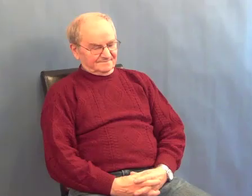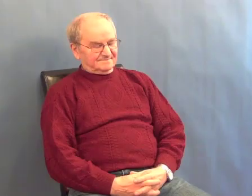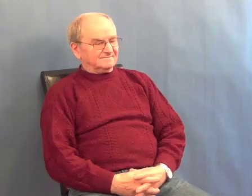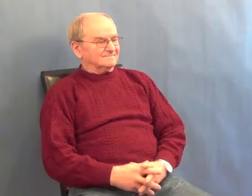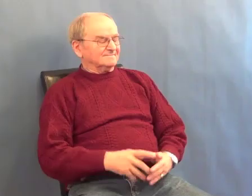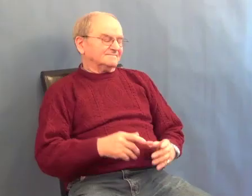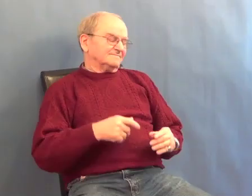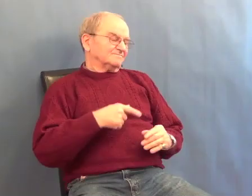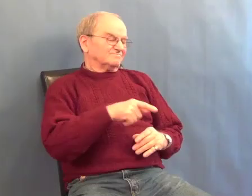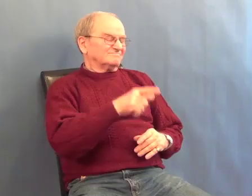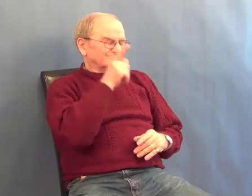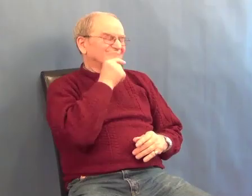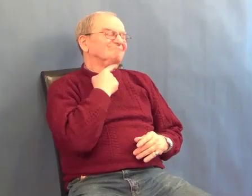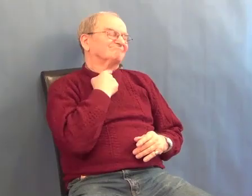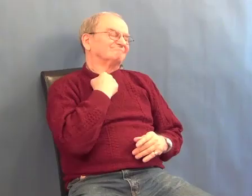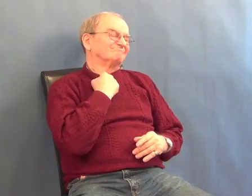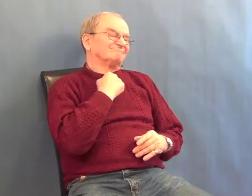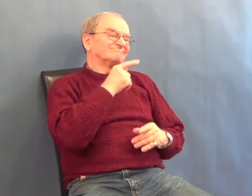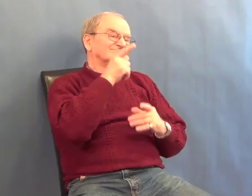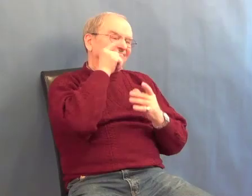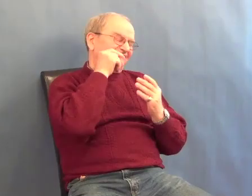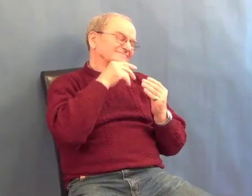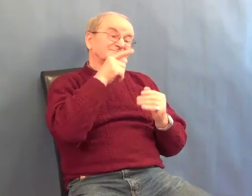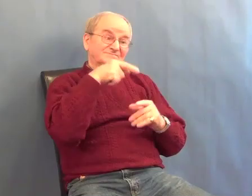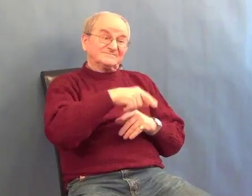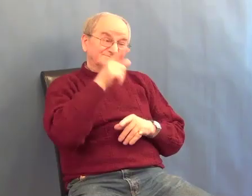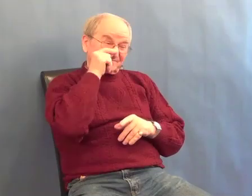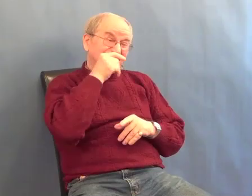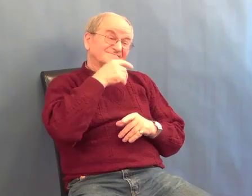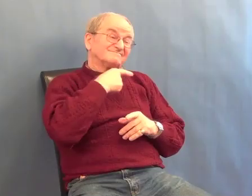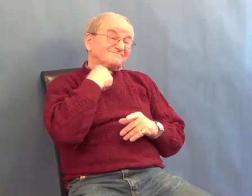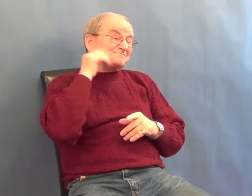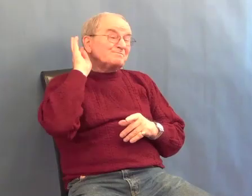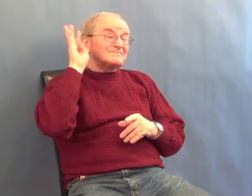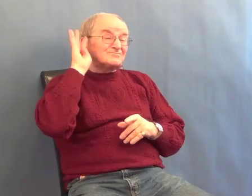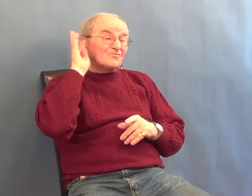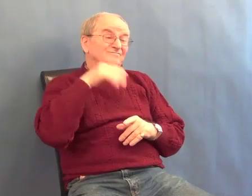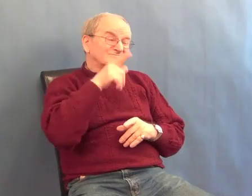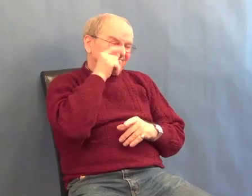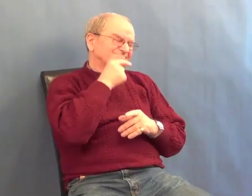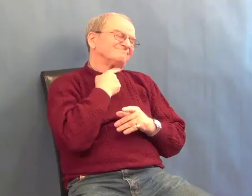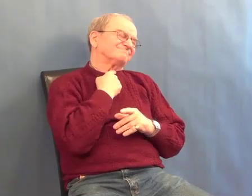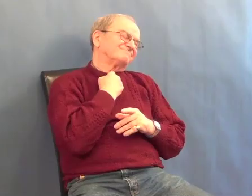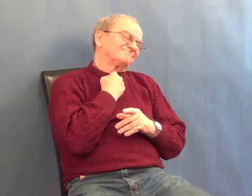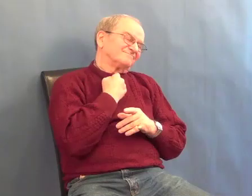Senny niedźwiedź kładzie się spać.